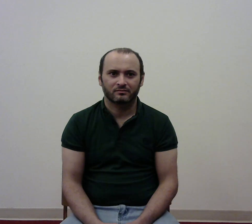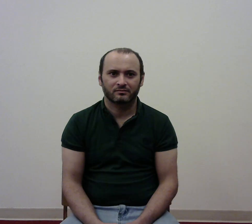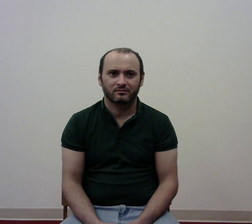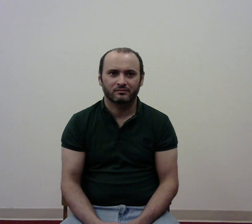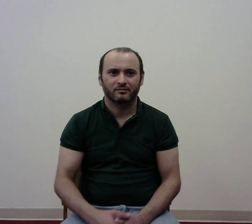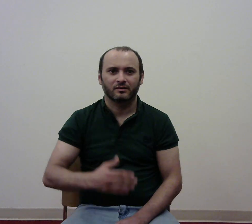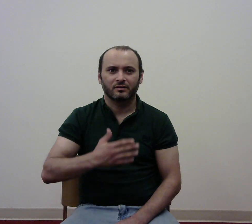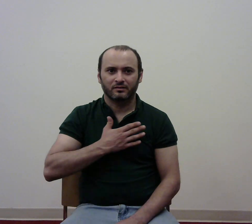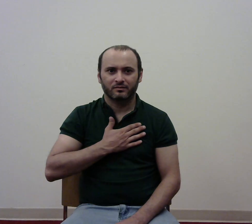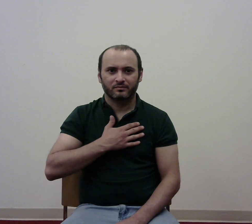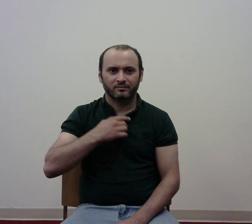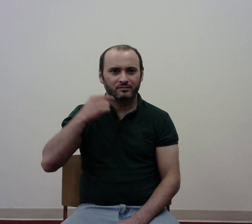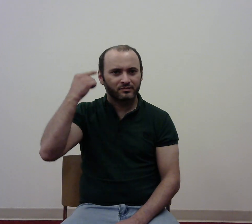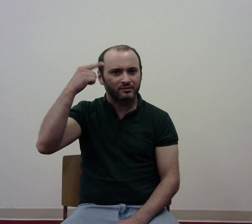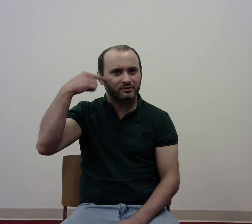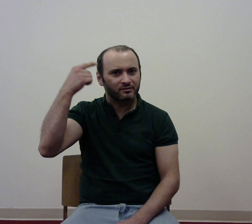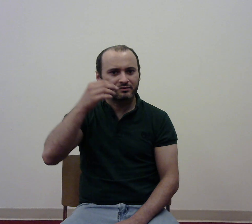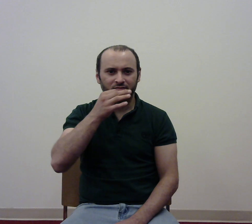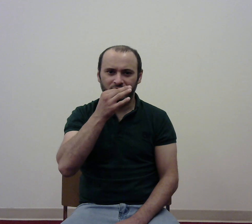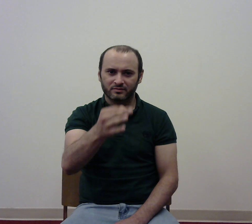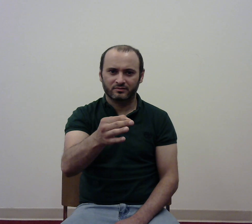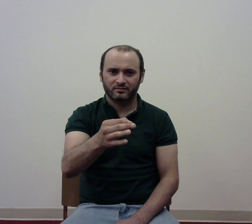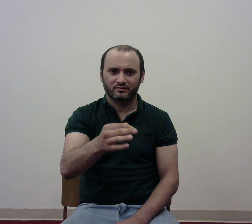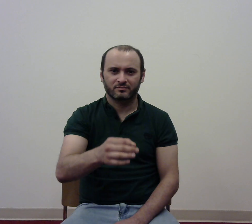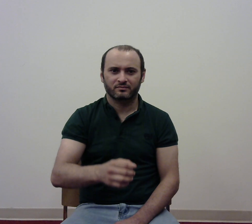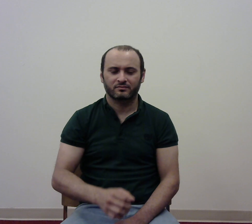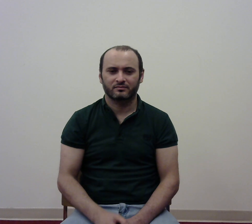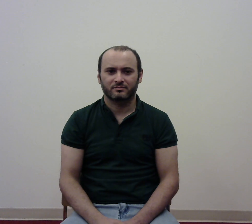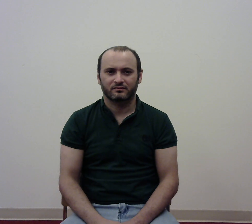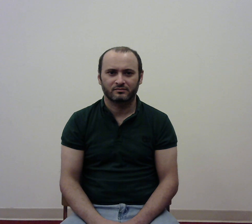Mən fikirləşim, deyərəm